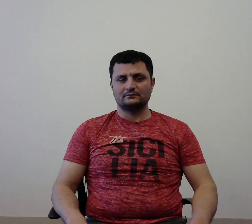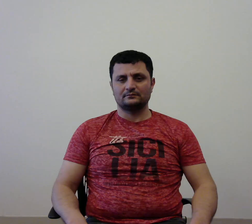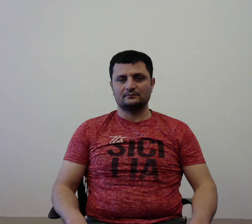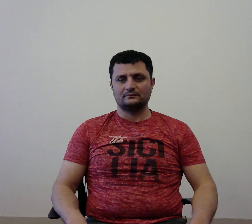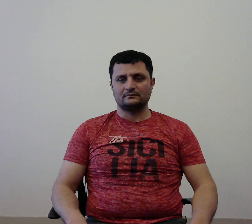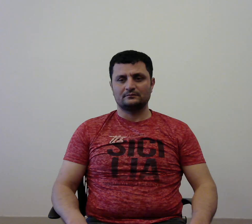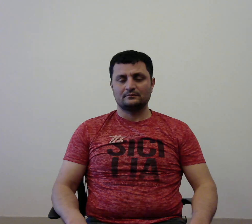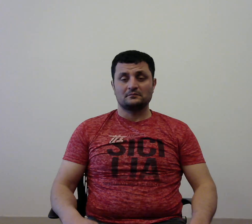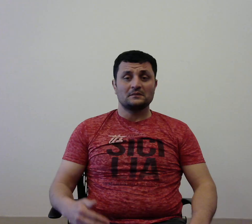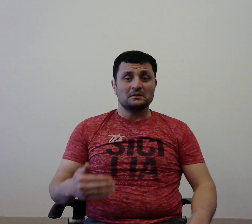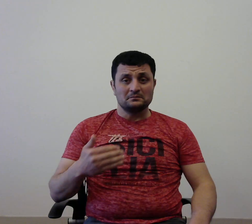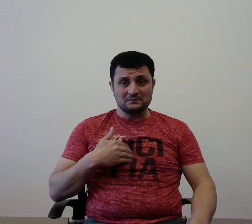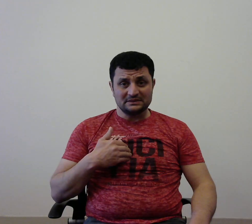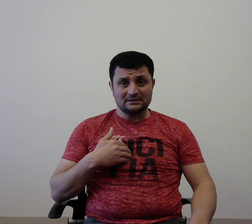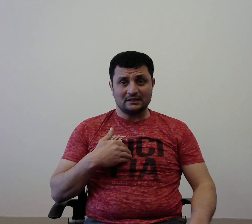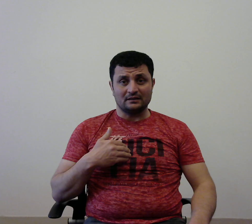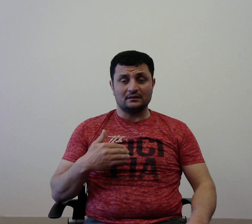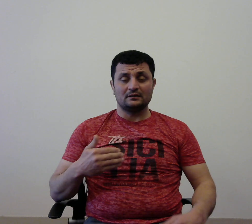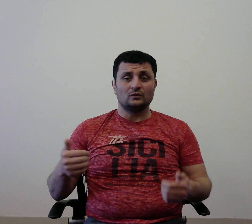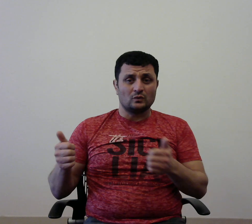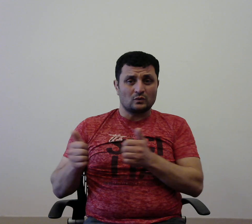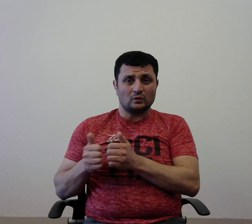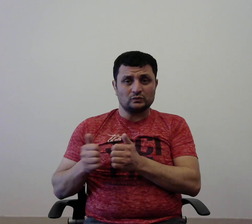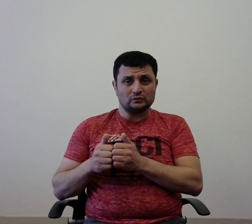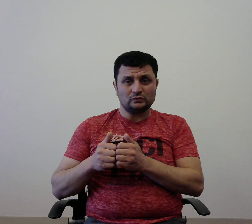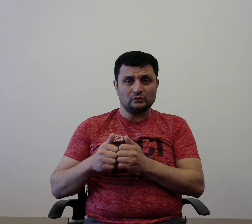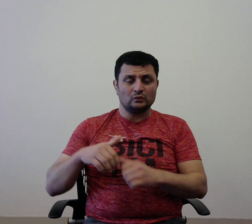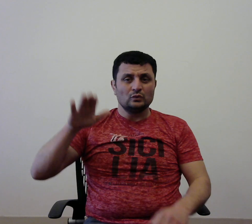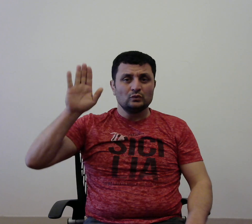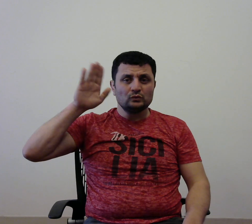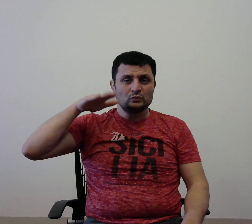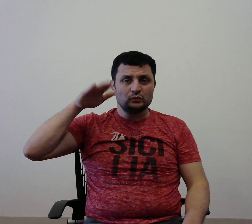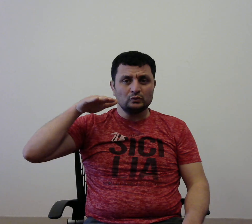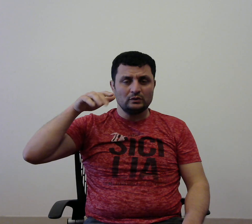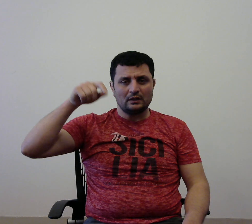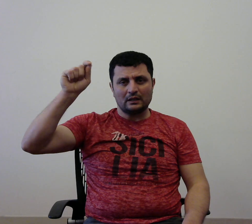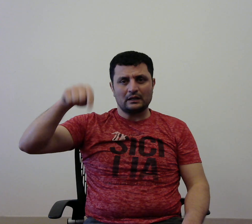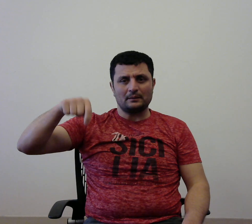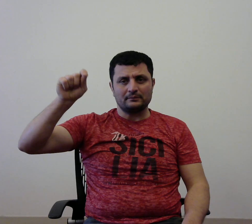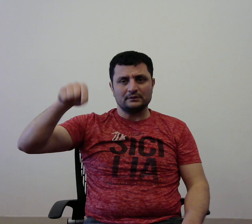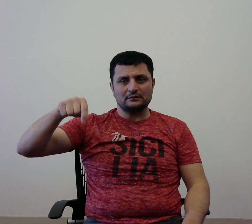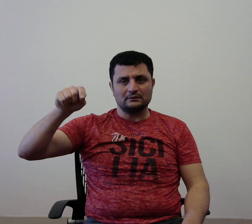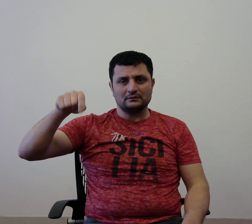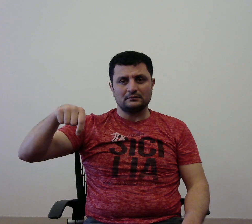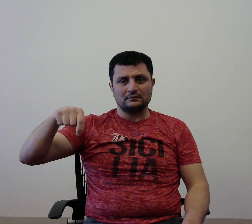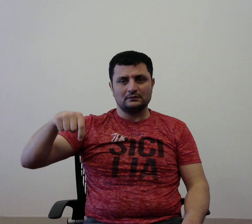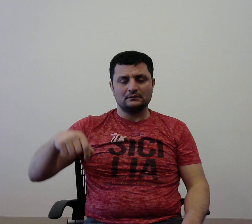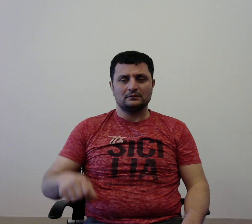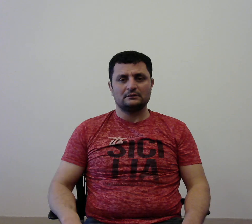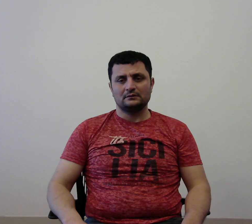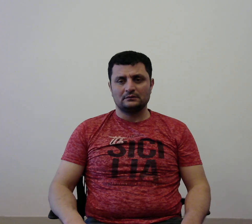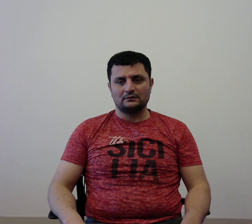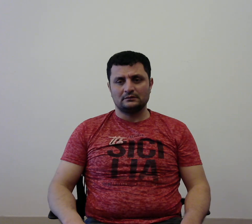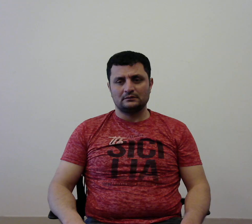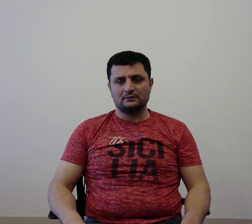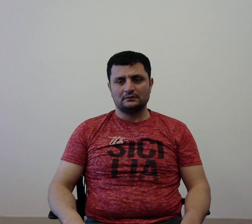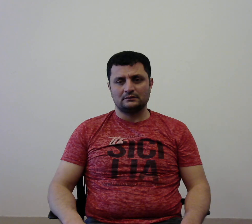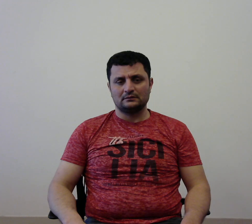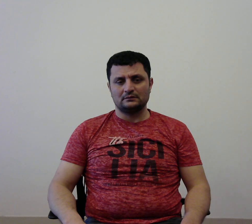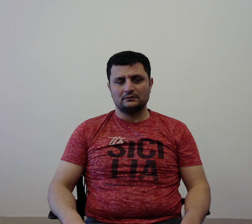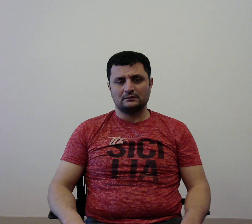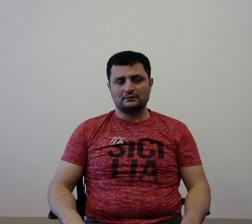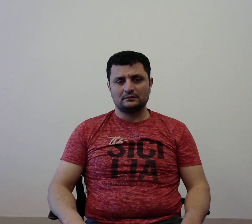Bizə qonşudan su damır